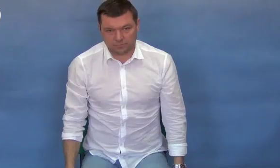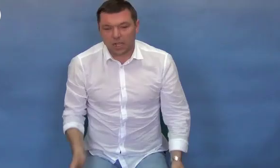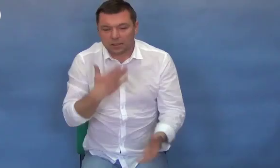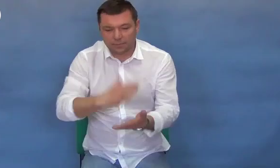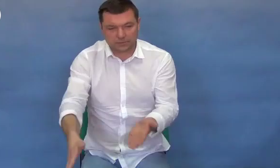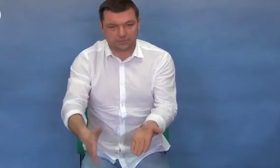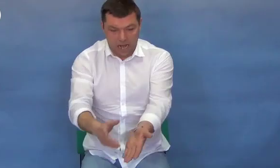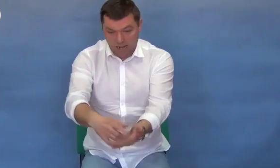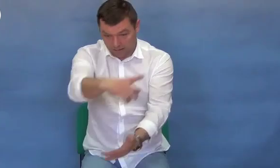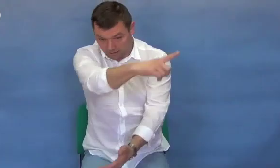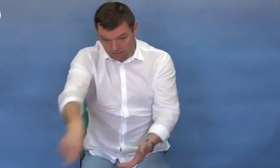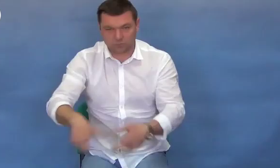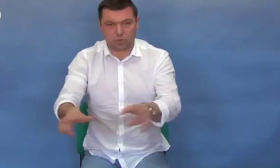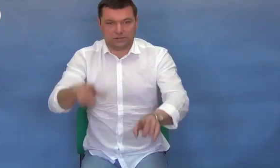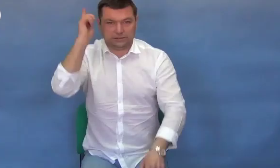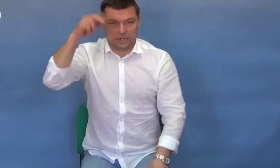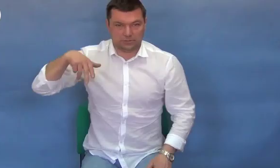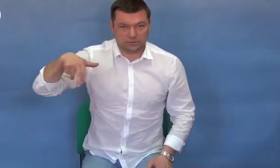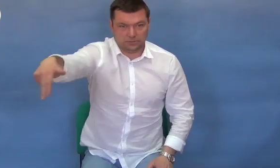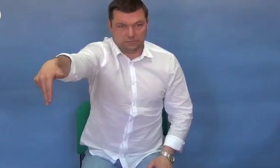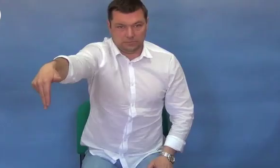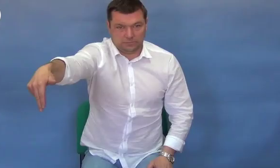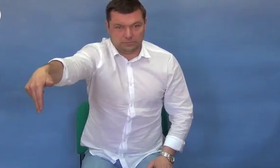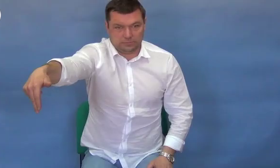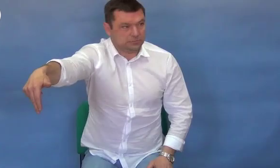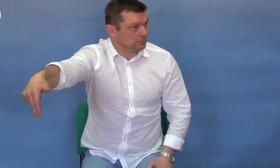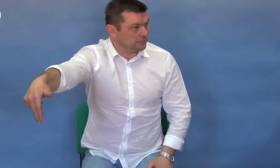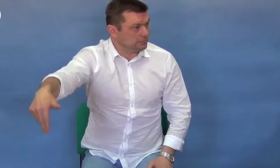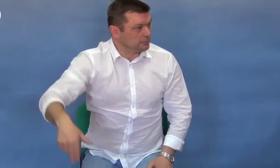Nic nie jest napisane, ale skreślenie oznacza zakaz wejścia.